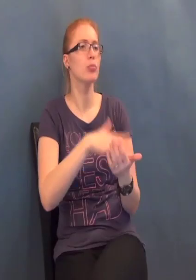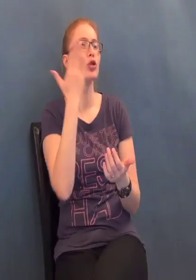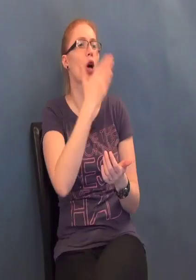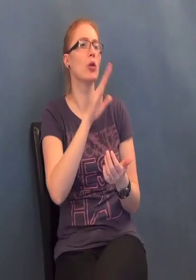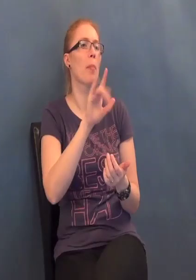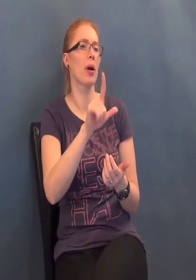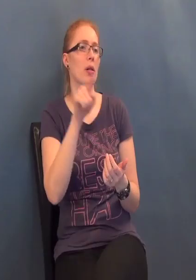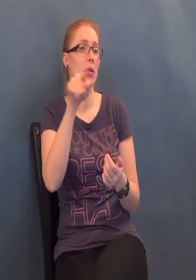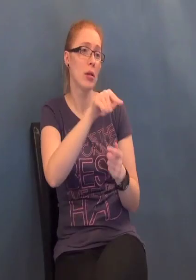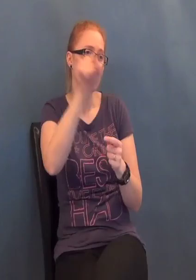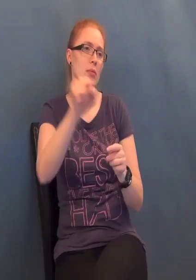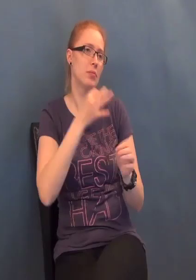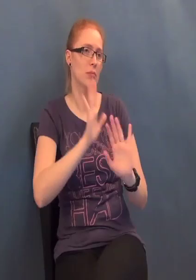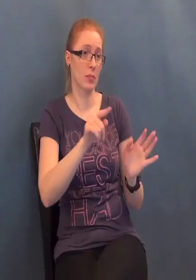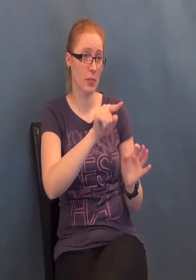Na przykład Czarnobyl - lepiej nie iść tam.